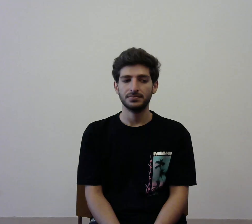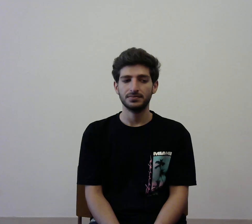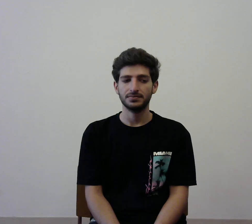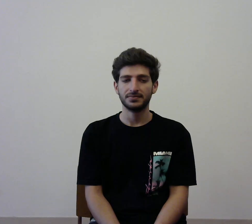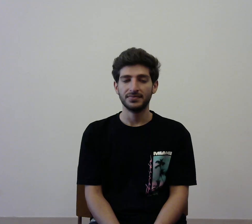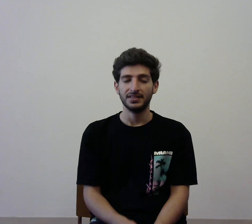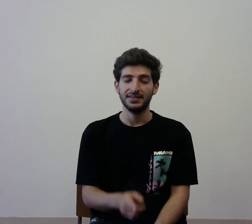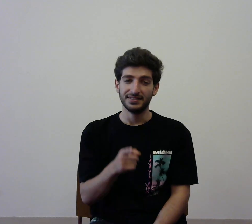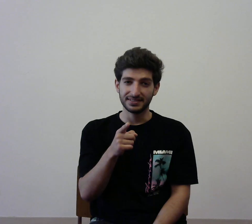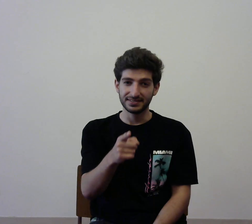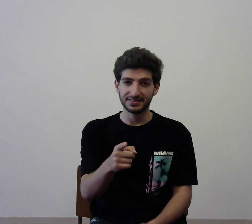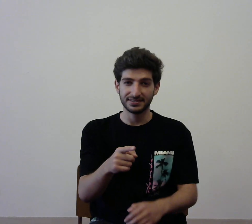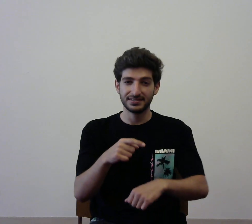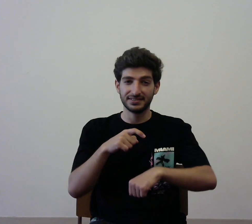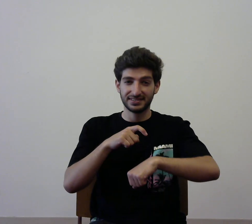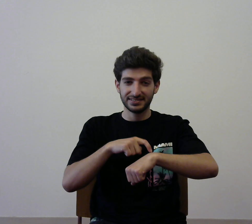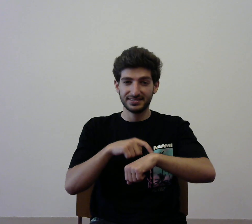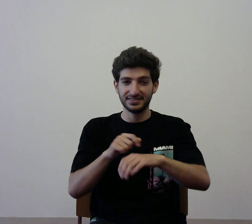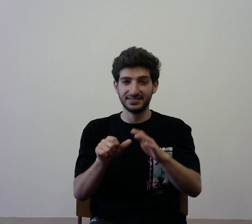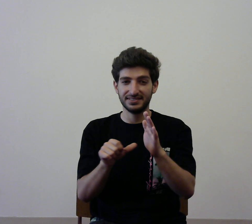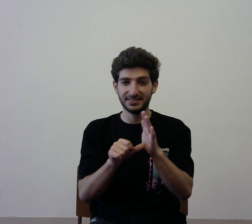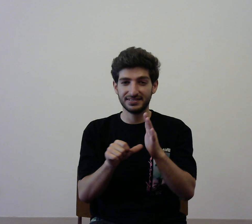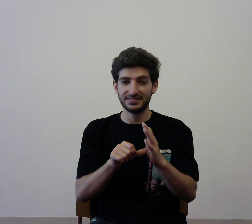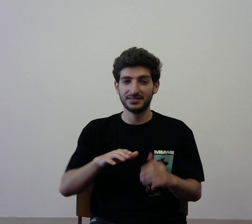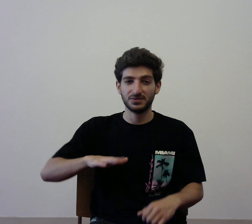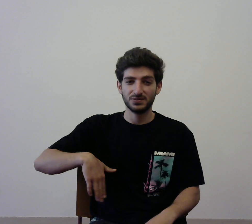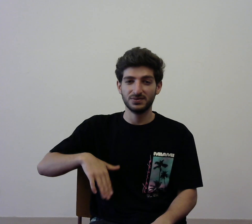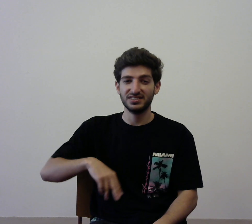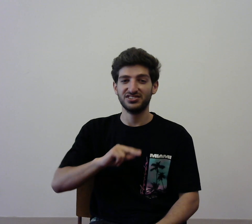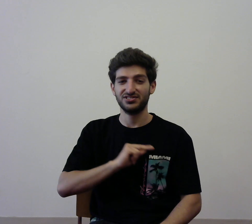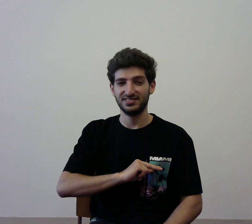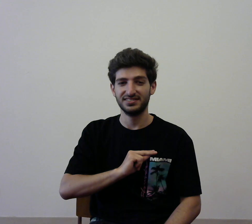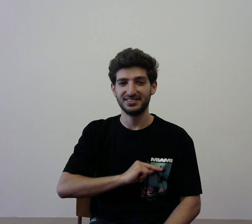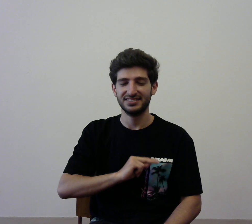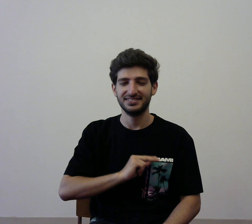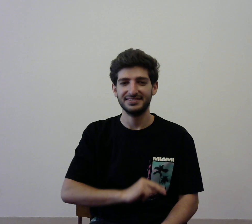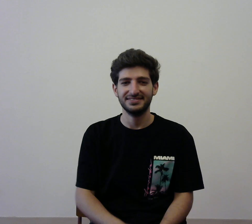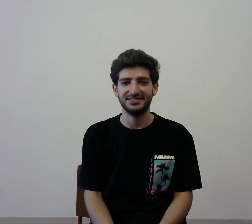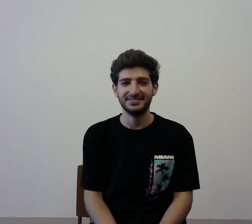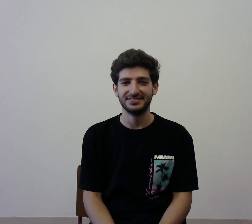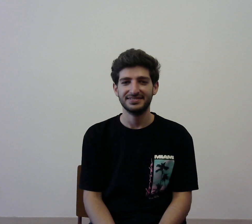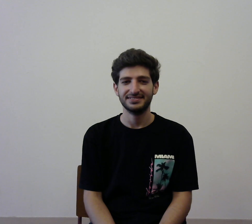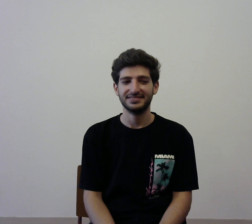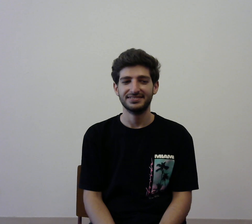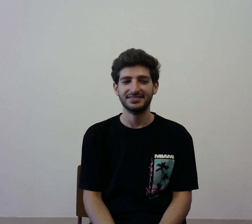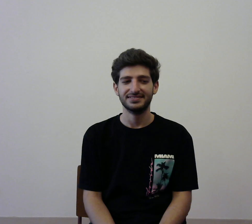Siz saat 6-dan sonra işləyirsiz?